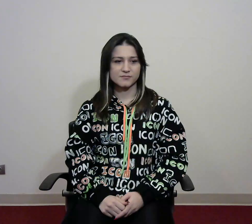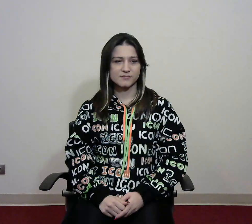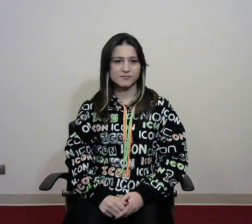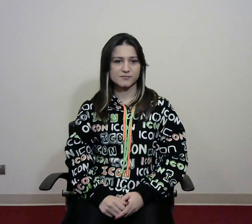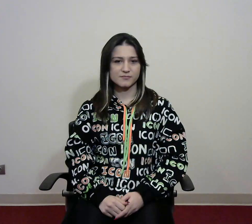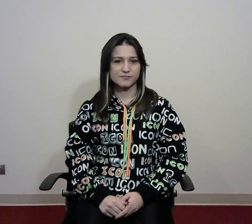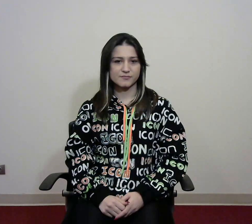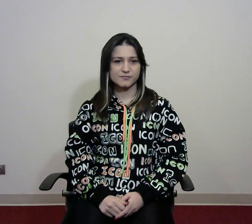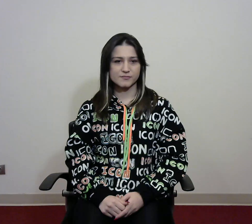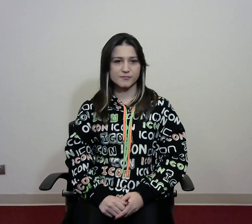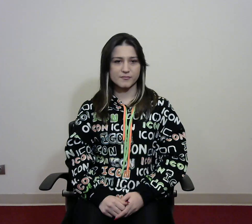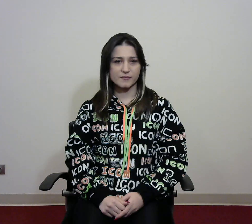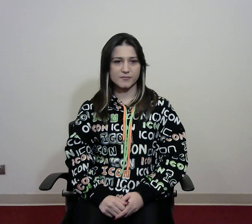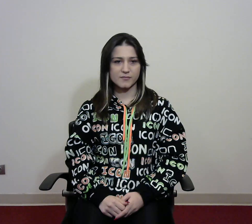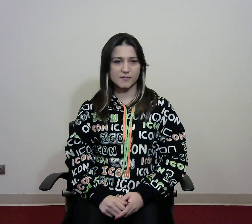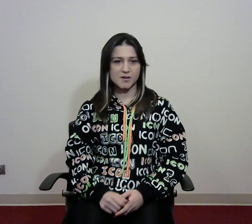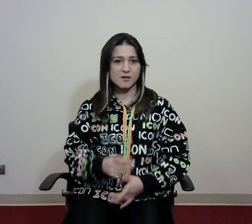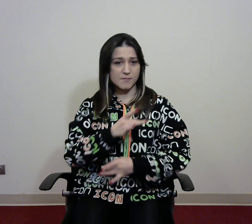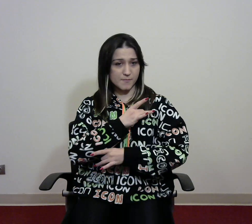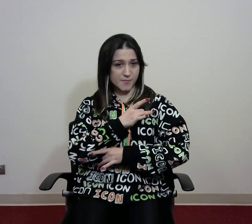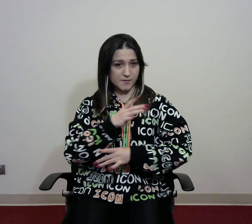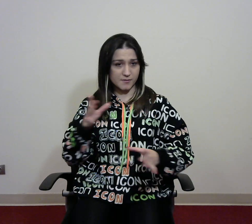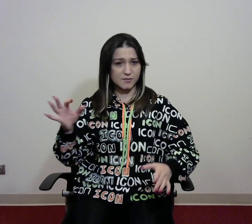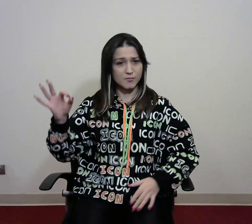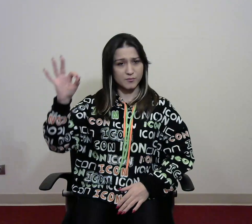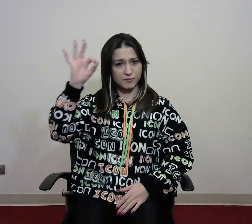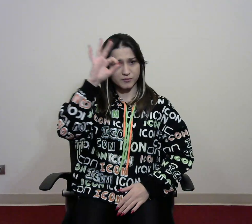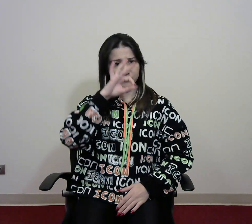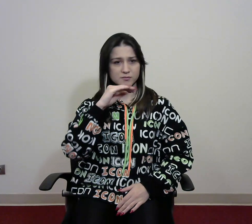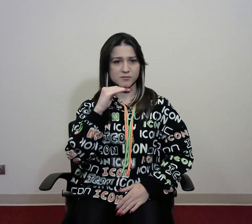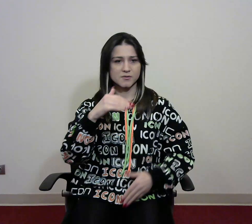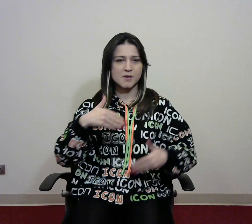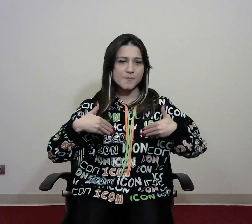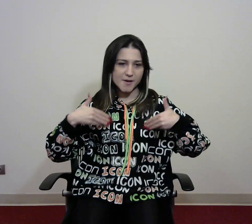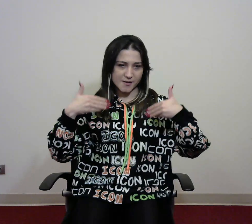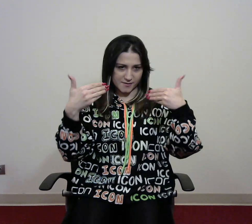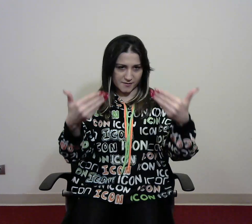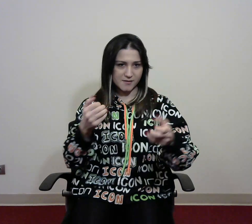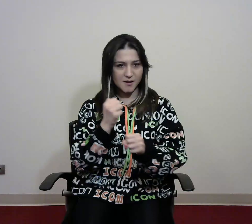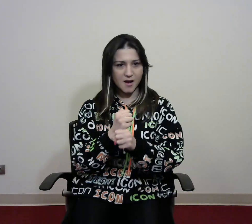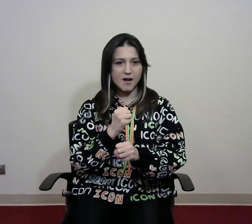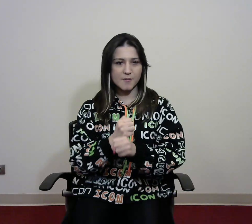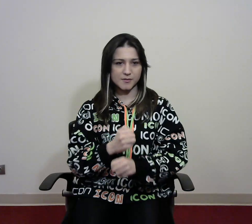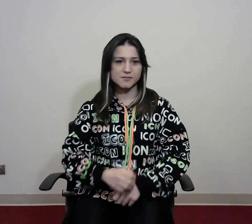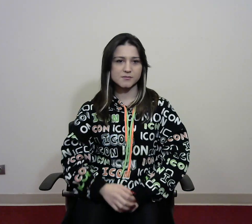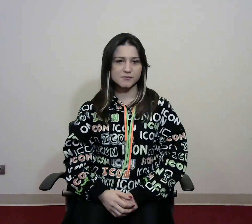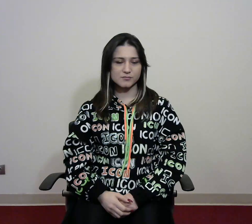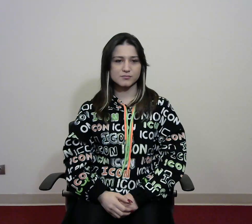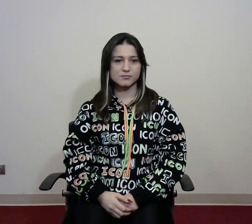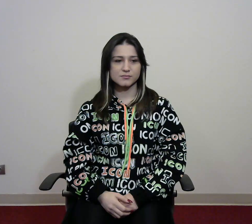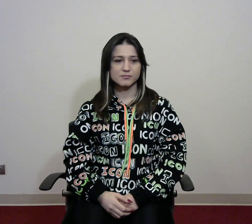Bayram münasibətilə sizi təbrik edirəm